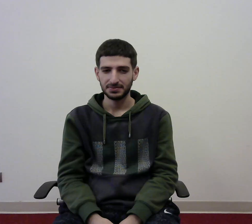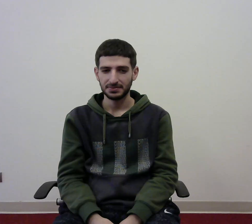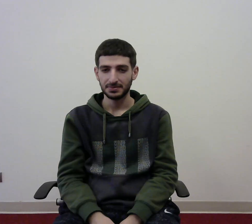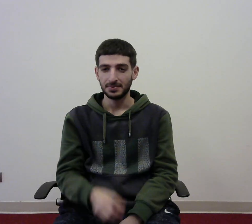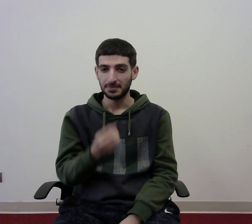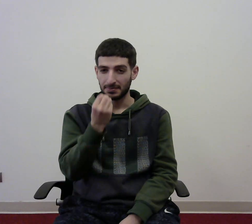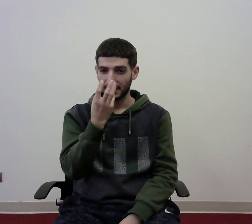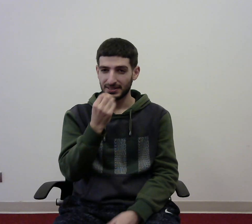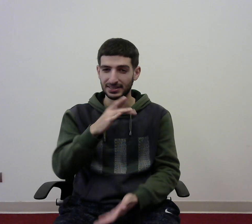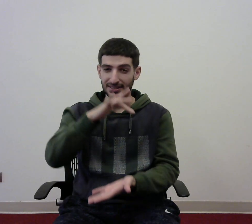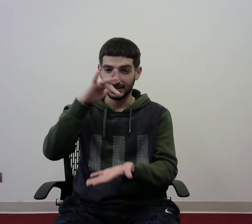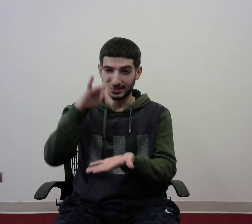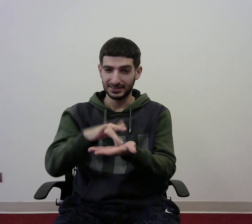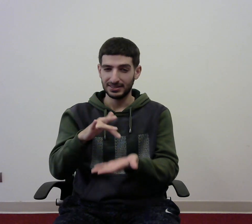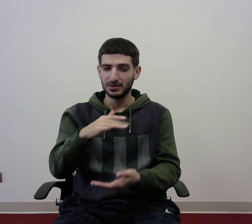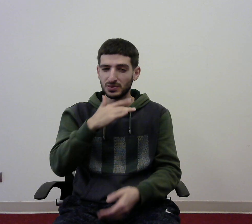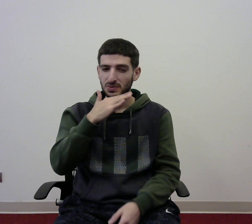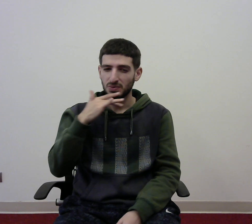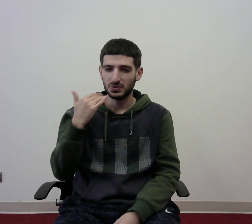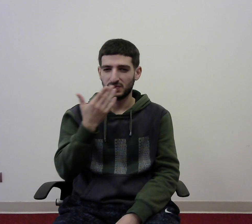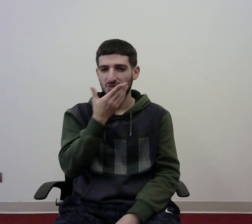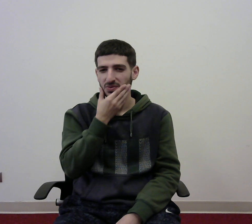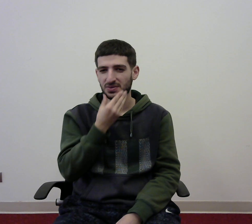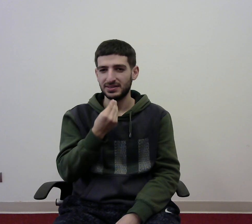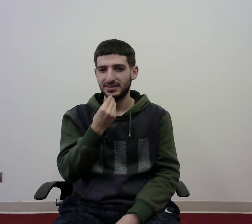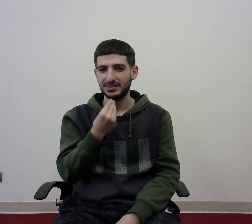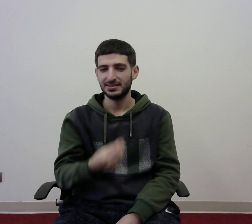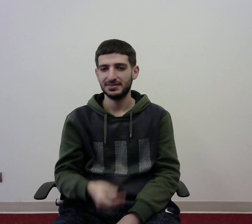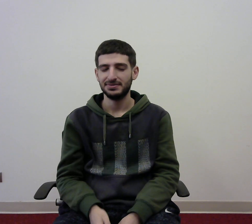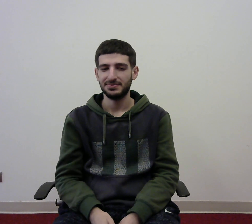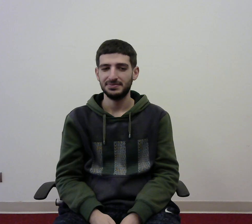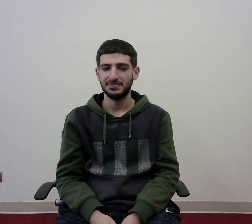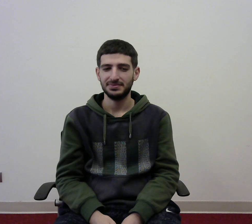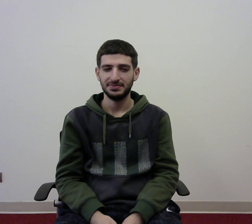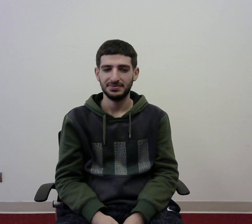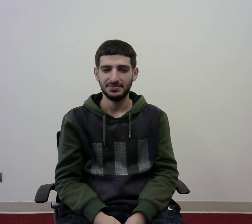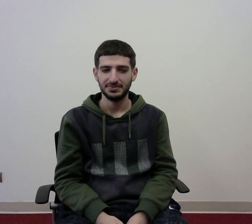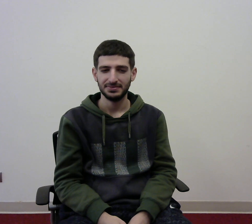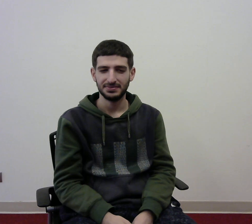Bakı şəhəri çox gözəldir